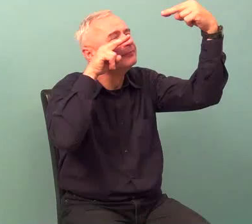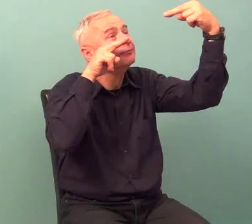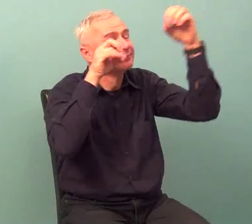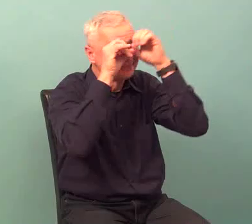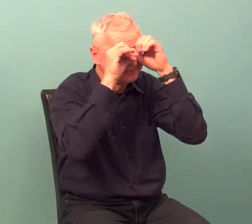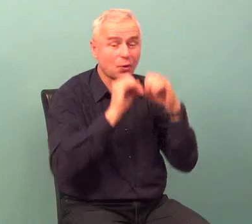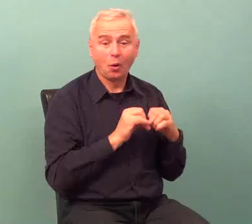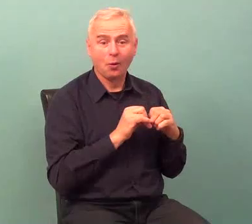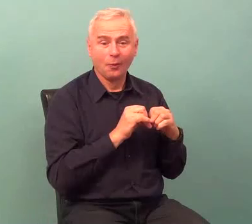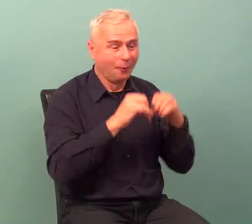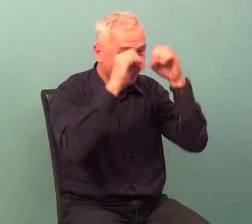Kot się ucieszył, znowu spojrzał przez lornetkę.